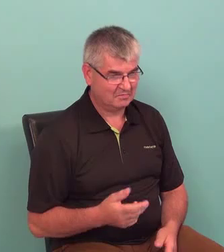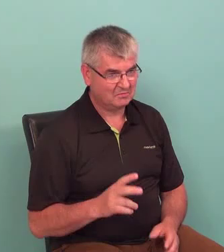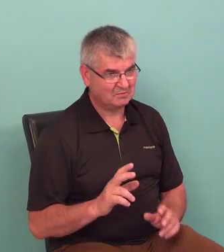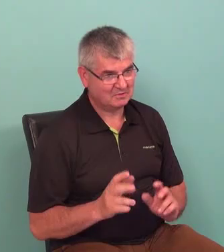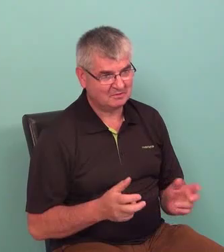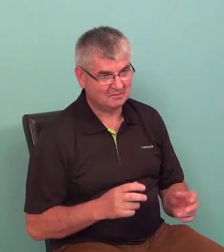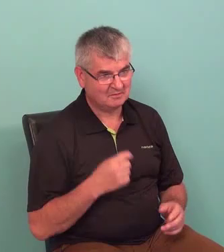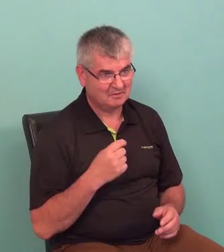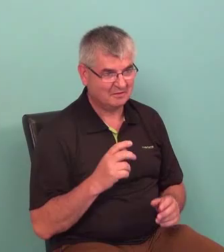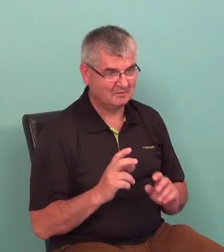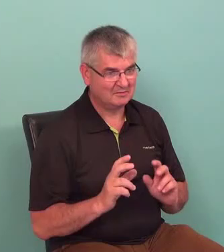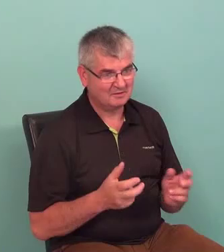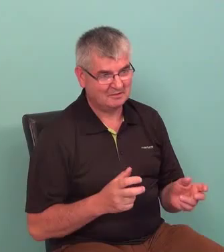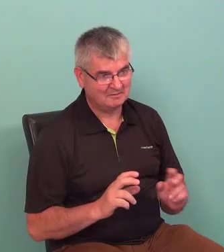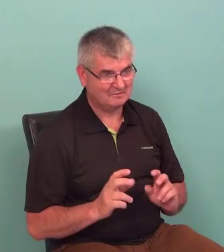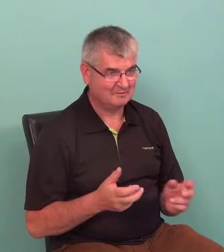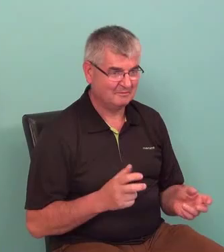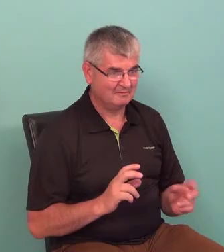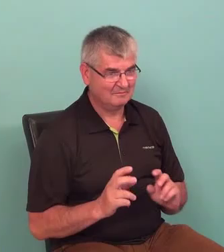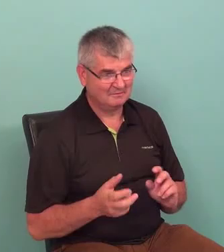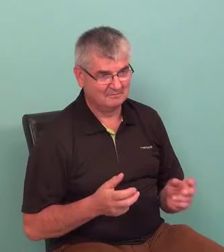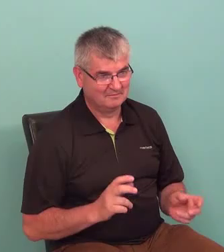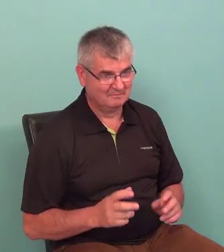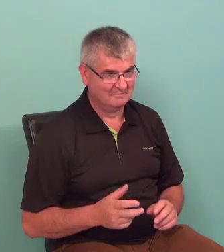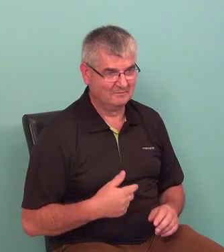W czwartek dentysta.